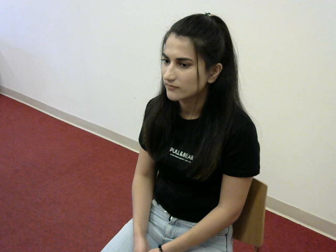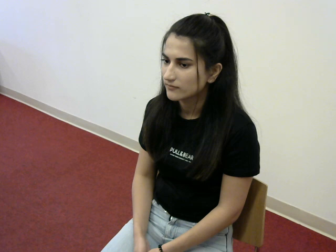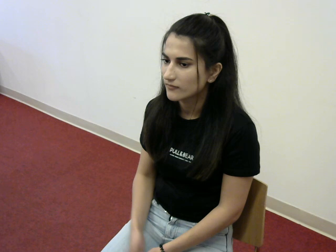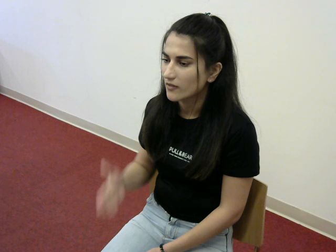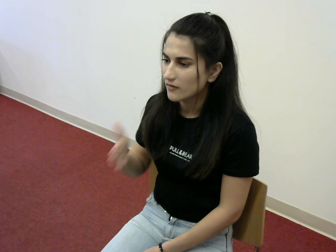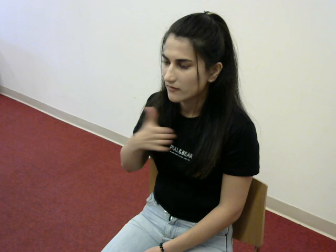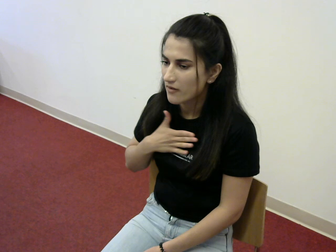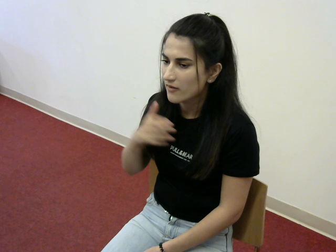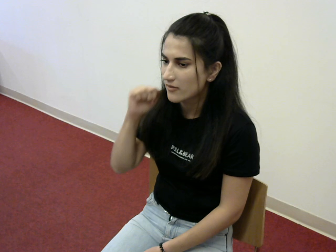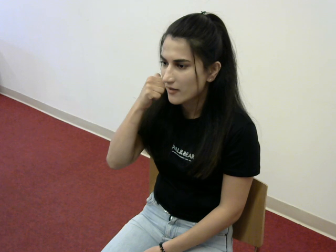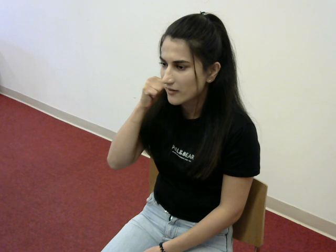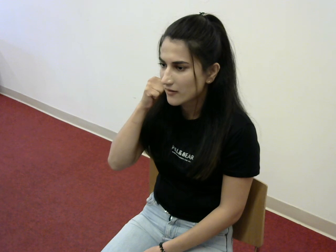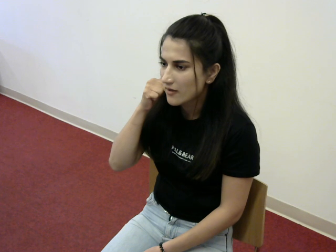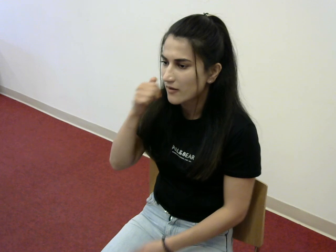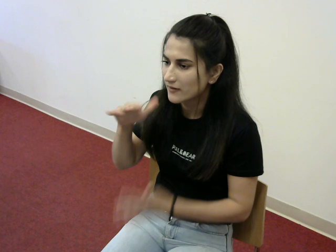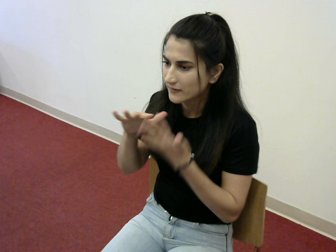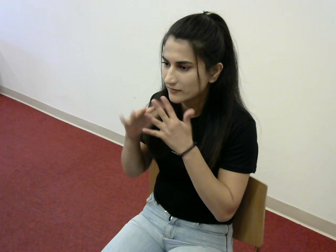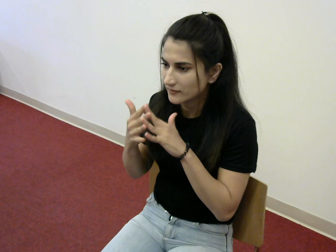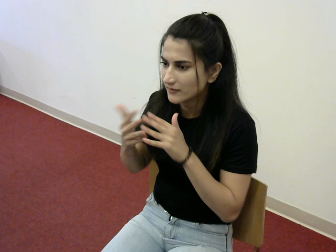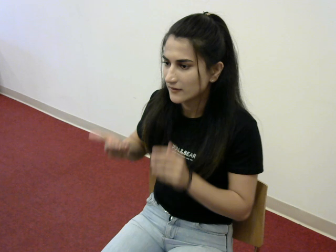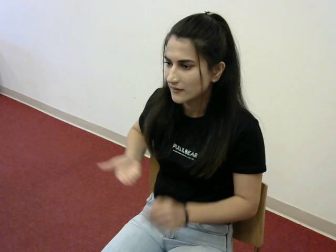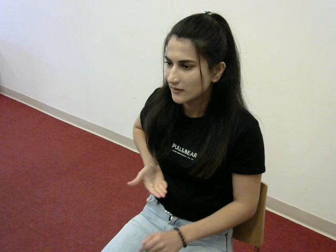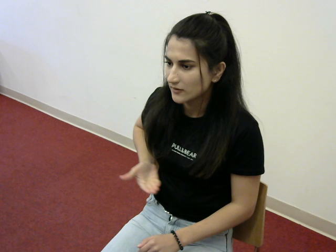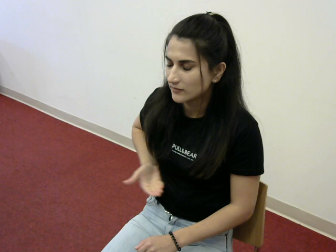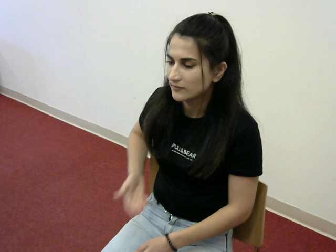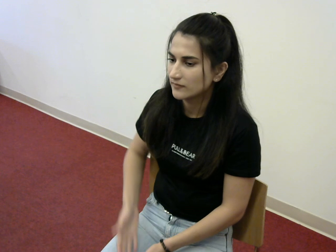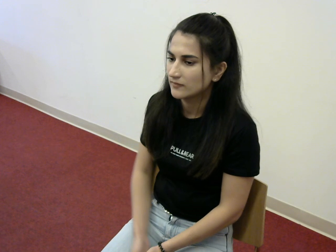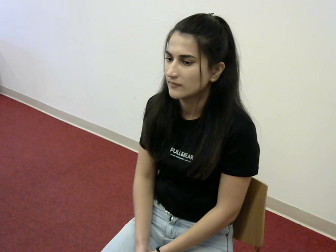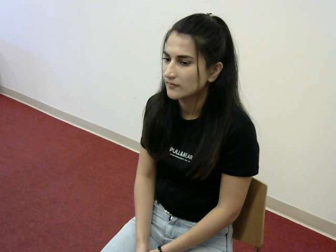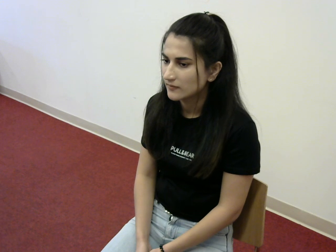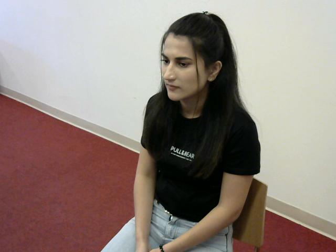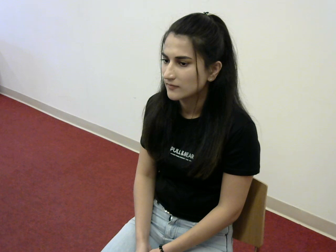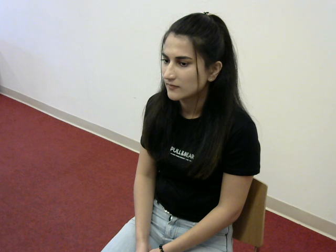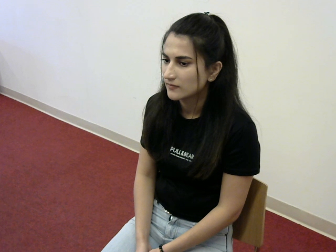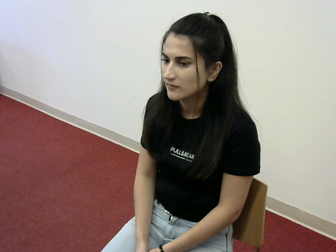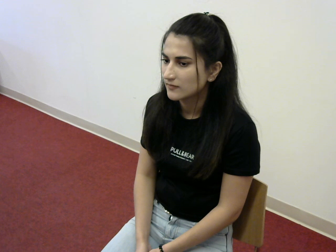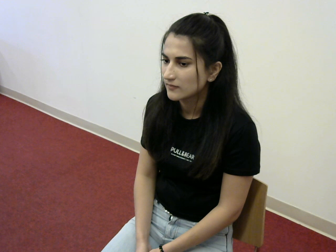Mənim nənəm kənddə yaşayır